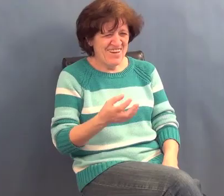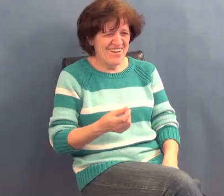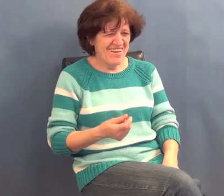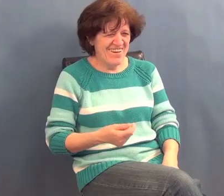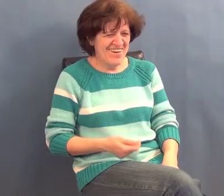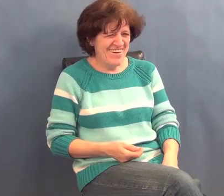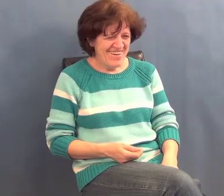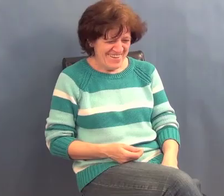Tak.